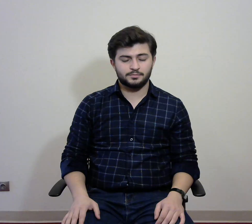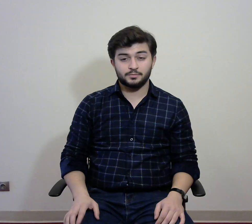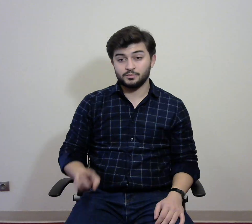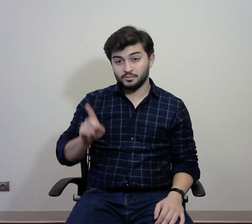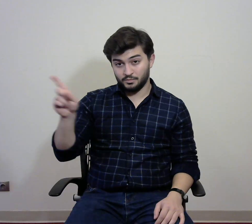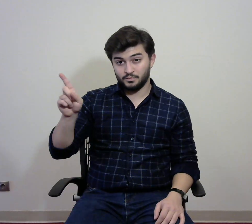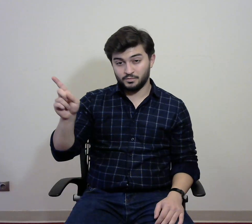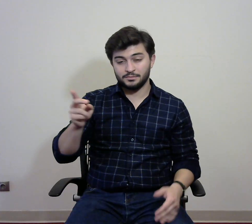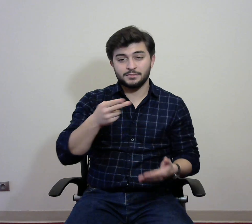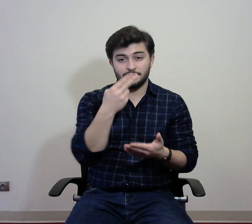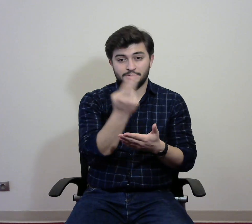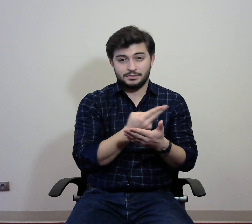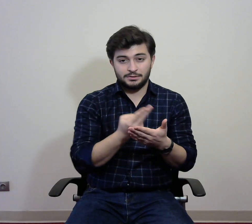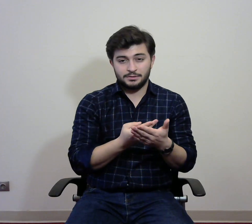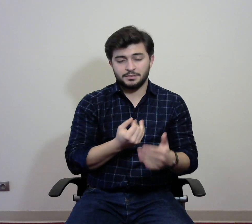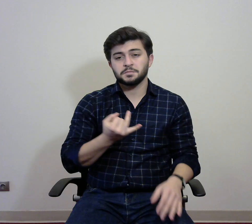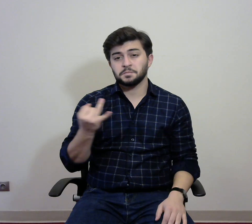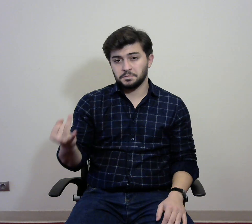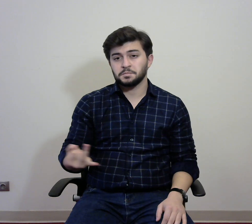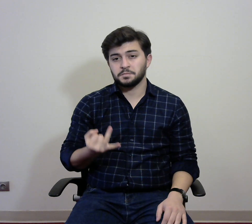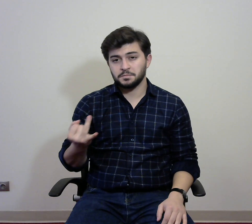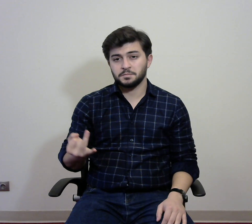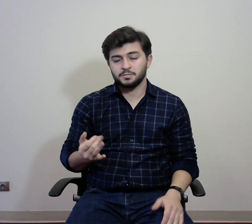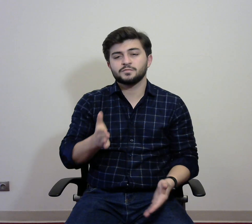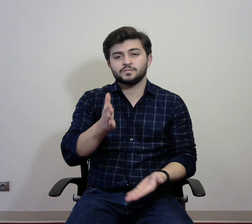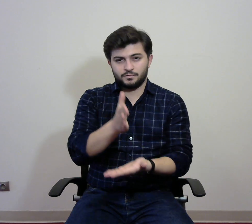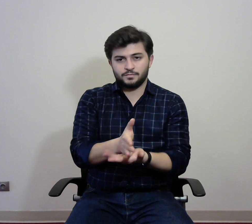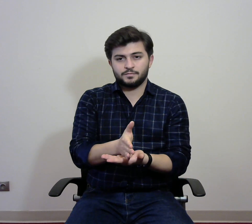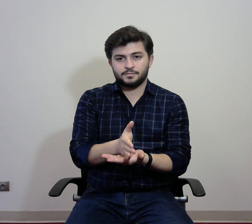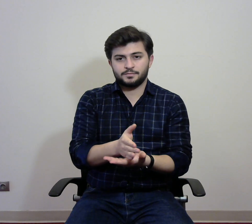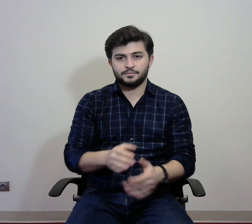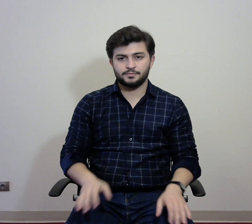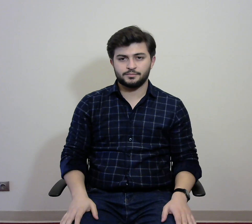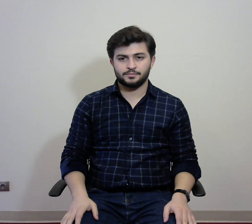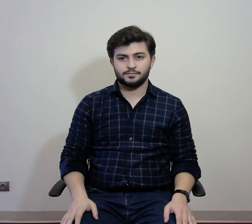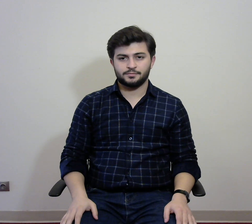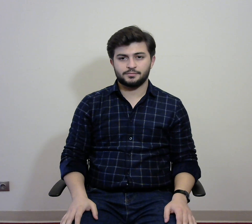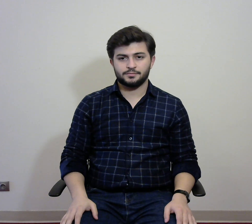Onun rəsmə marağı var